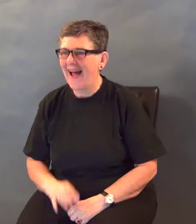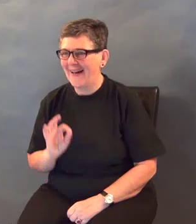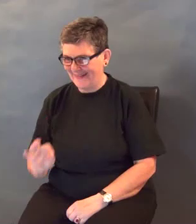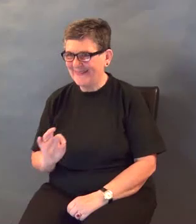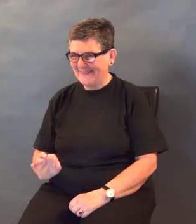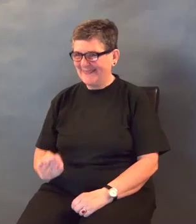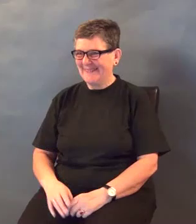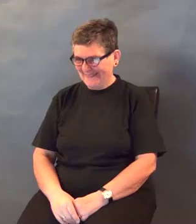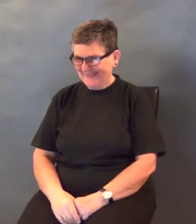Dobrze, dobrze.